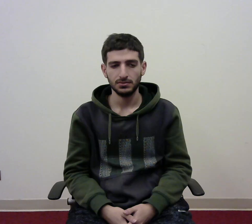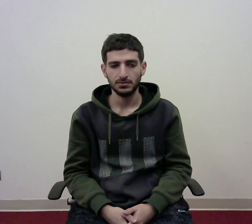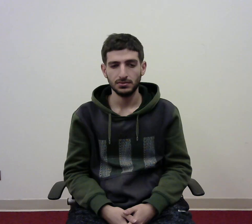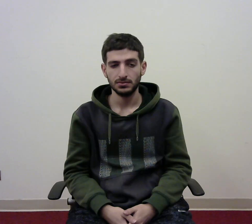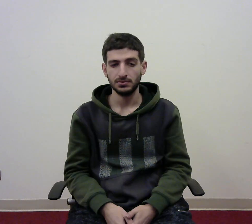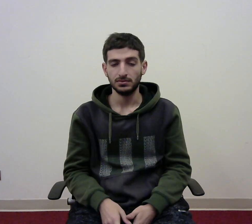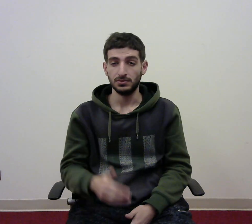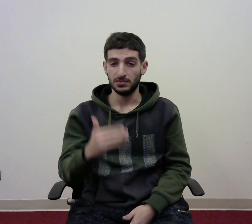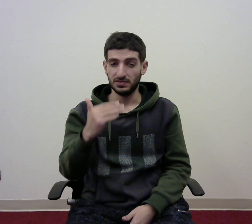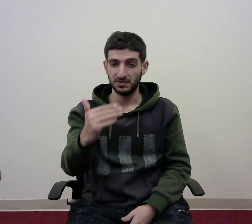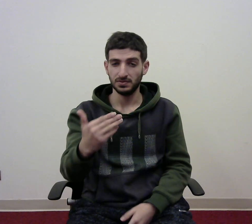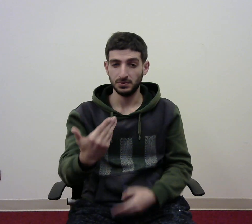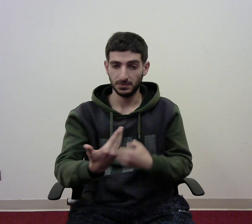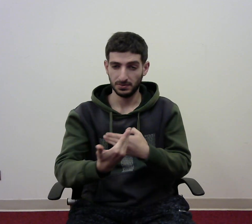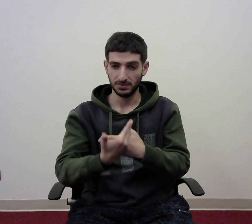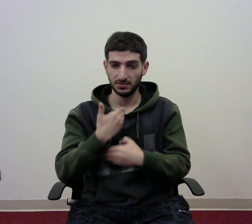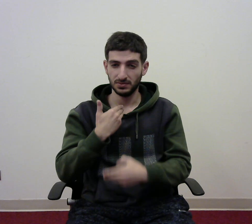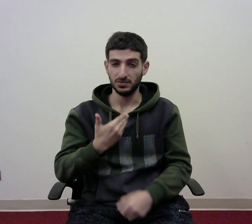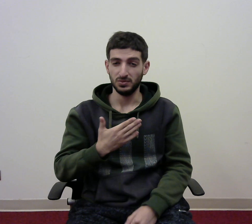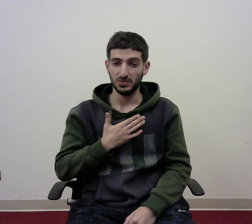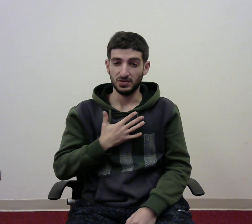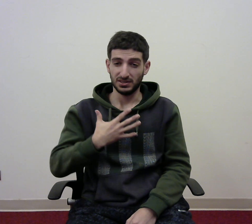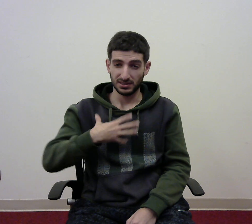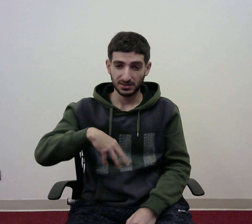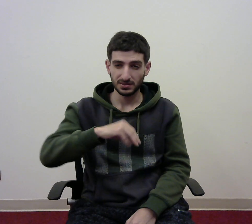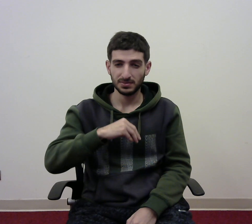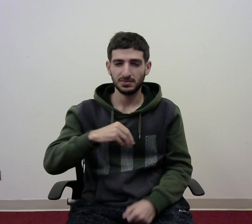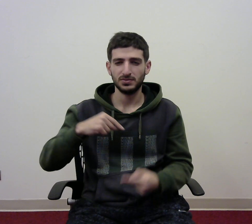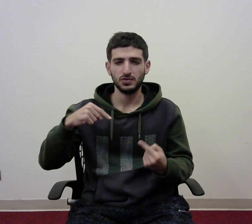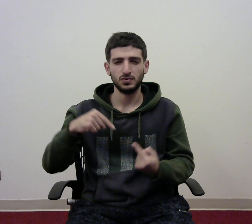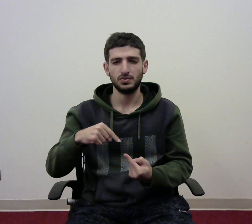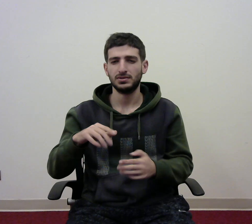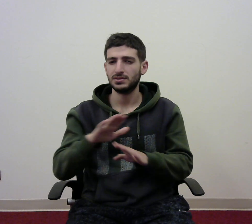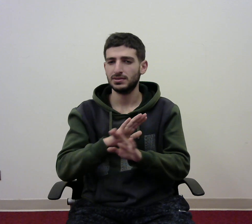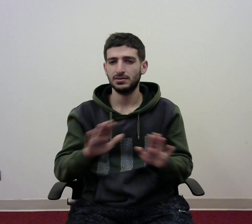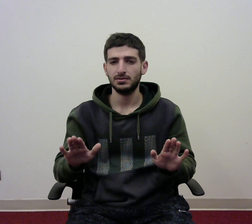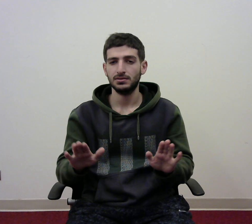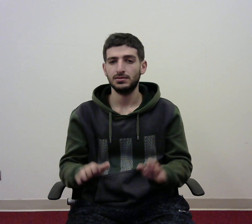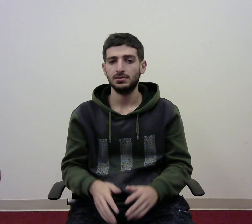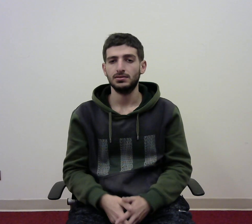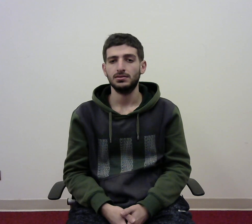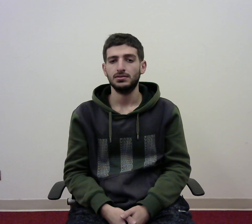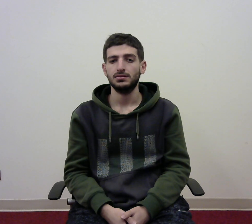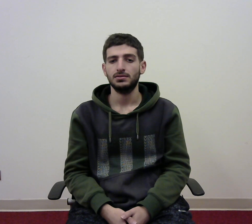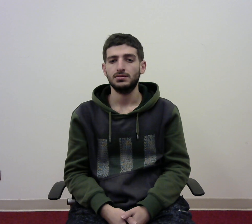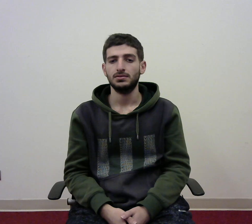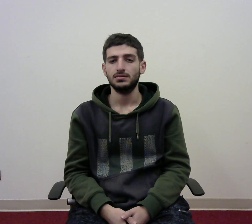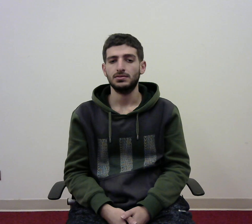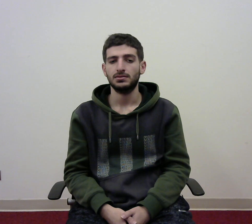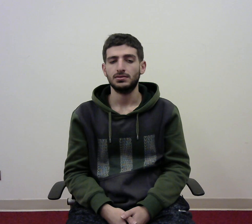Sizin müraciətiniz bizə uyğun deyildir